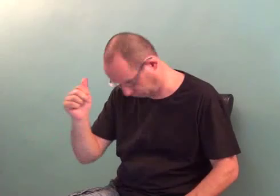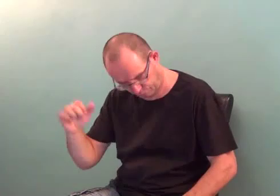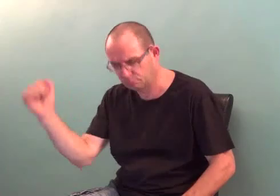Super.